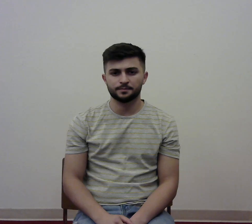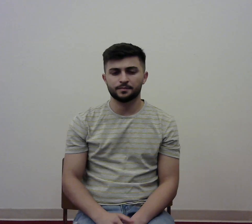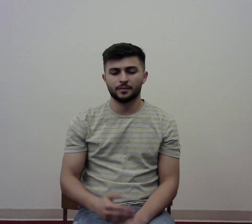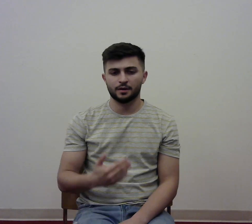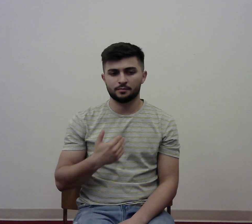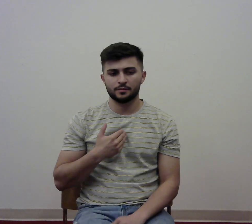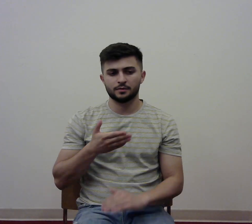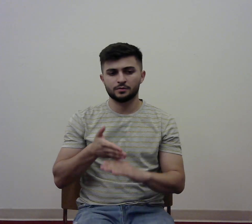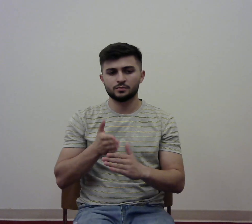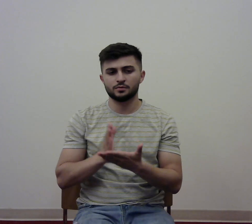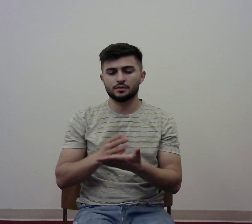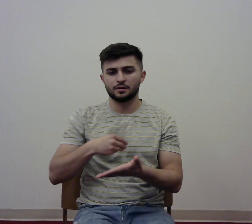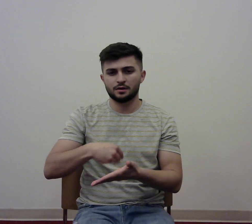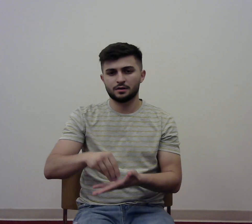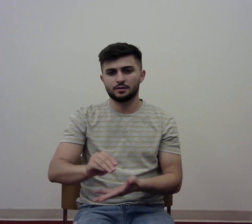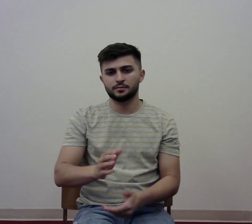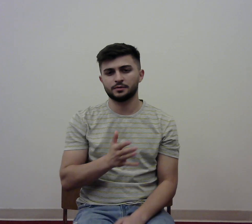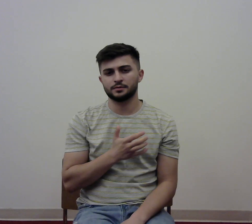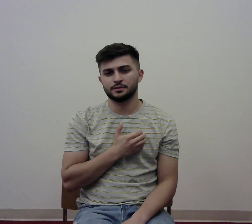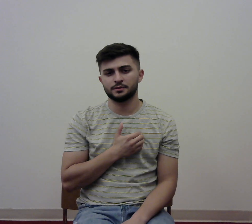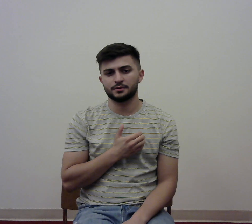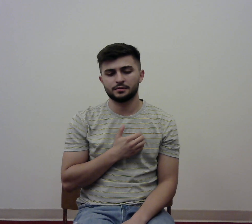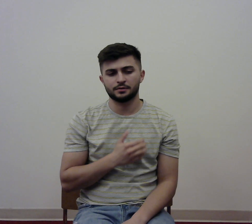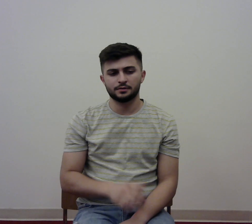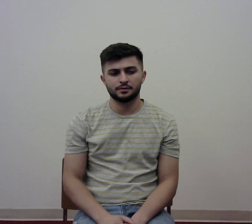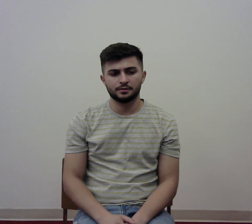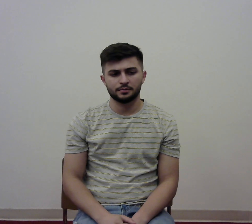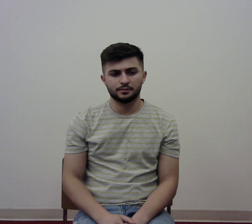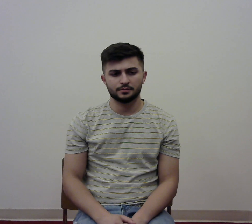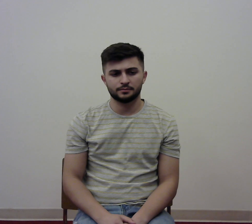Mən çörək almaq istəyirəm